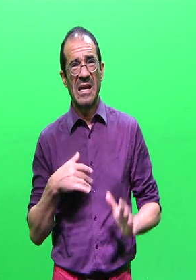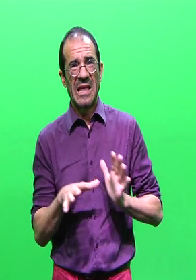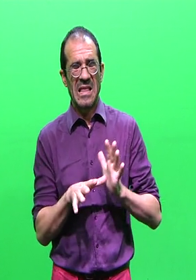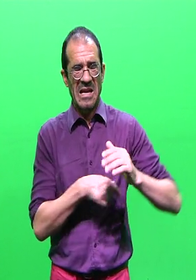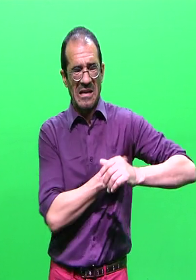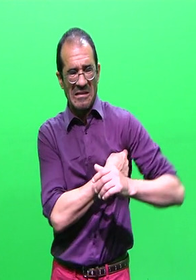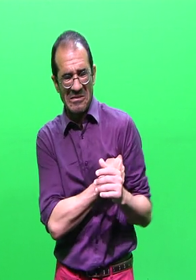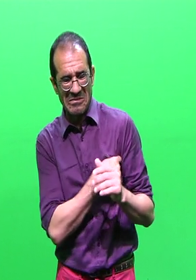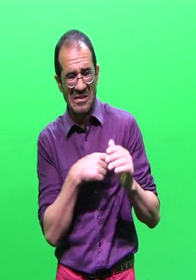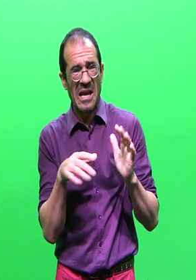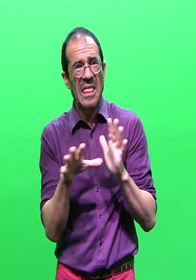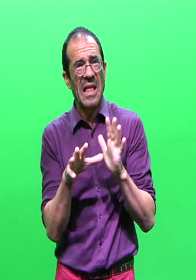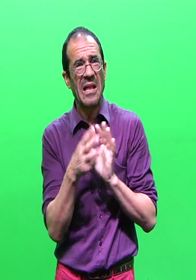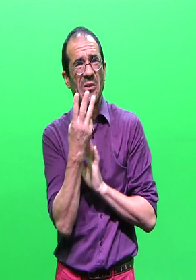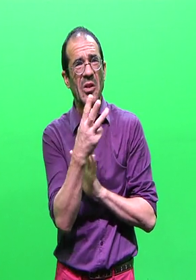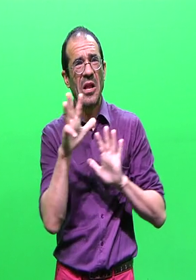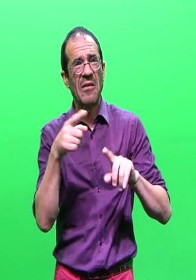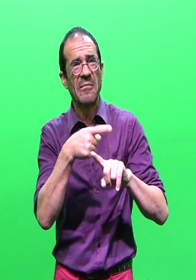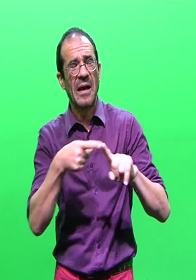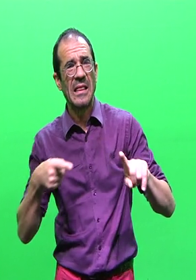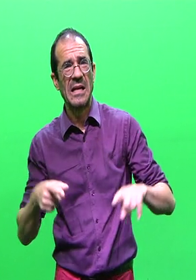M'he posat el termòmetre i he vist que estava gairebé a trenta-nou i mig.